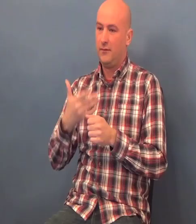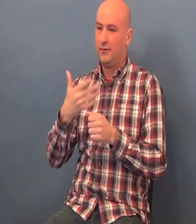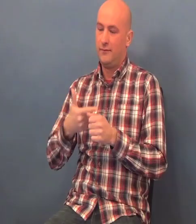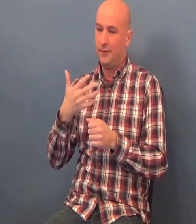Dwudziesty piąty.